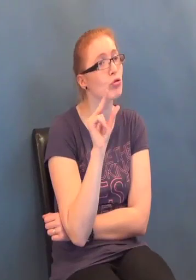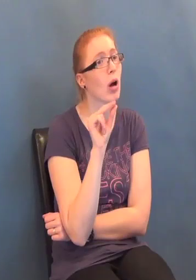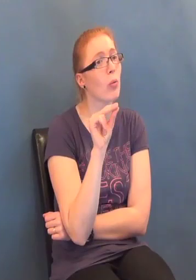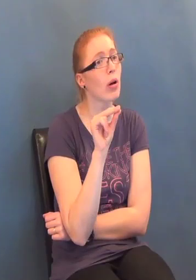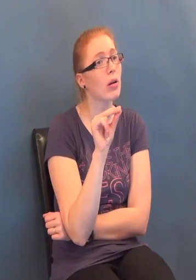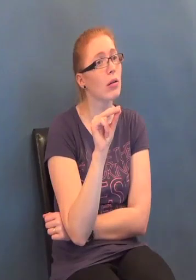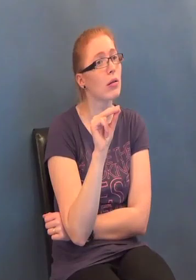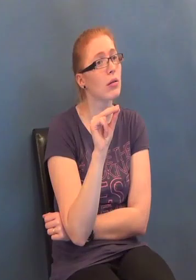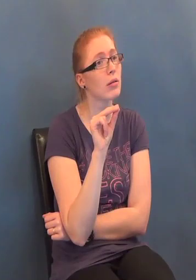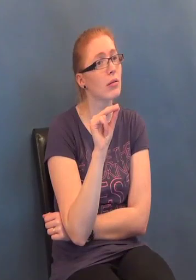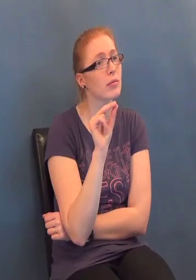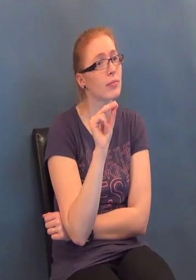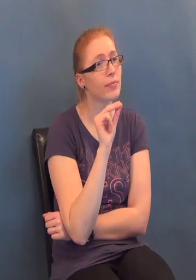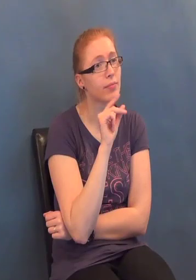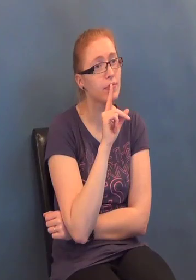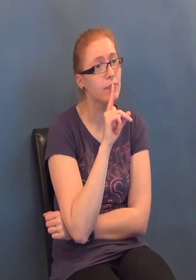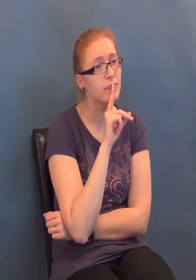Poniedziałek?